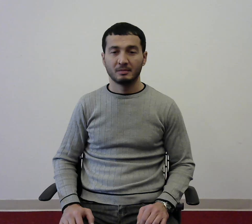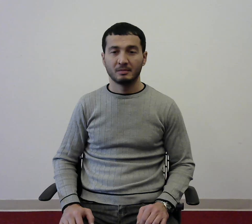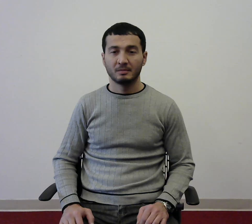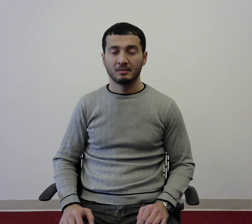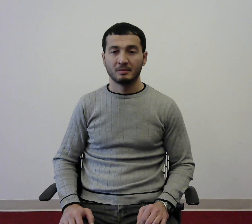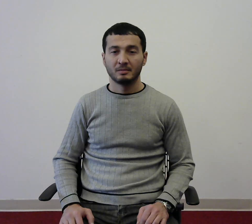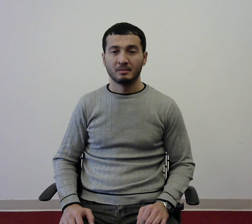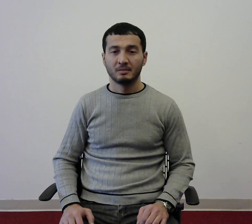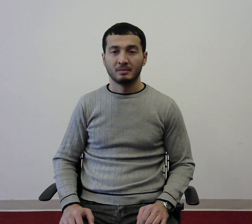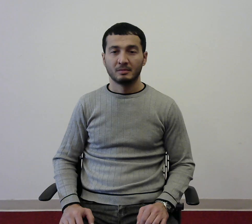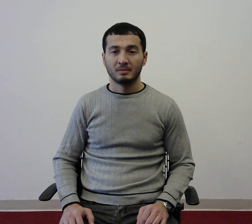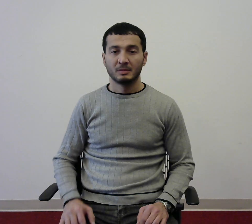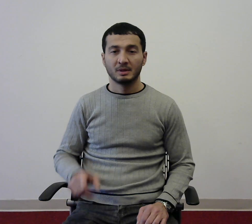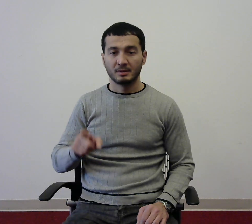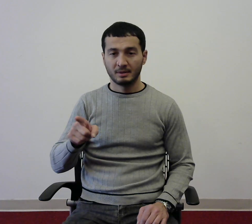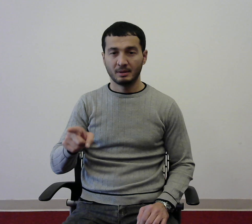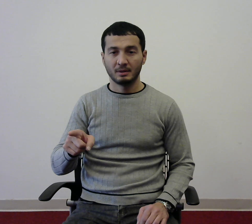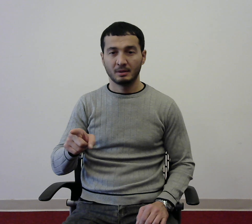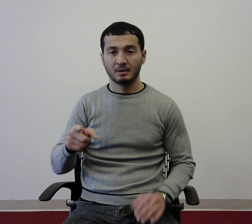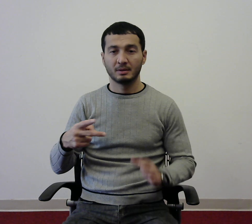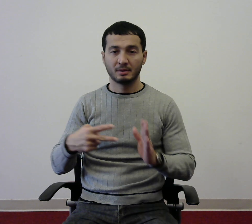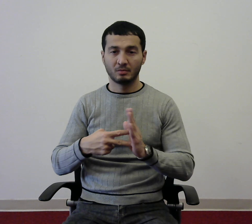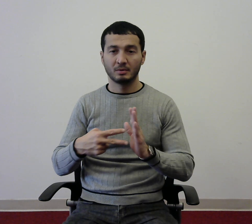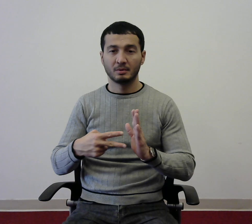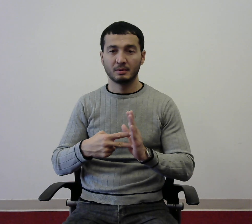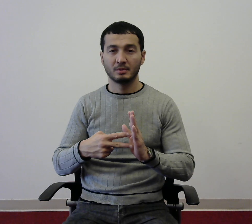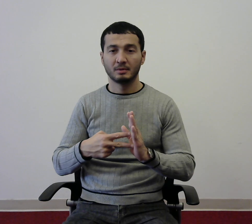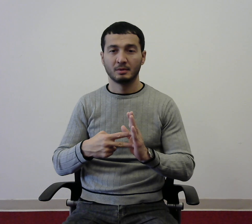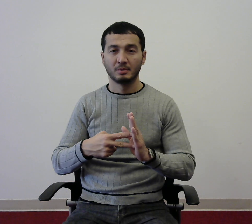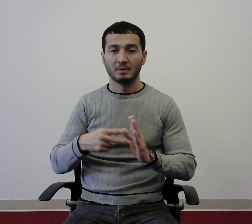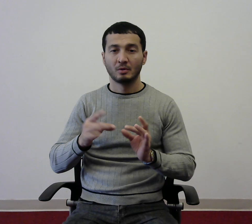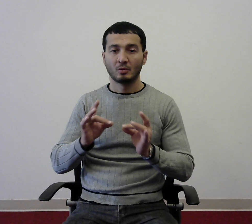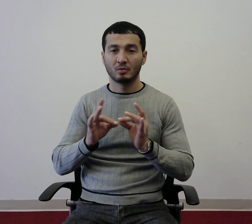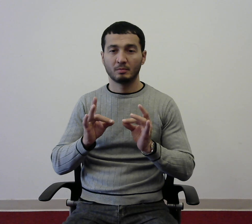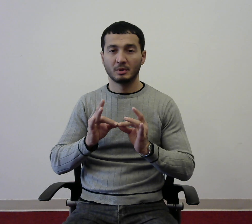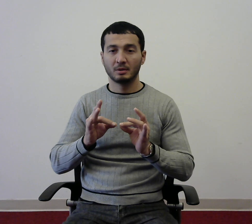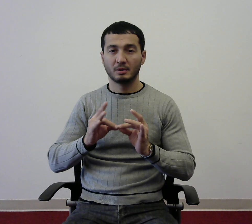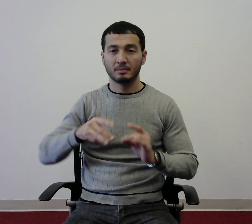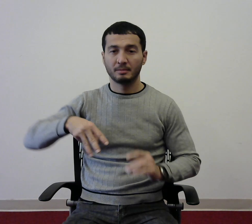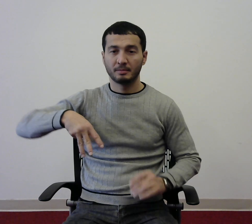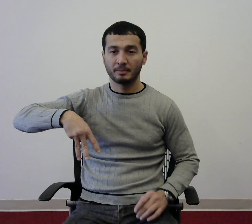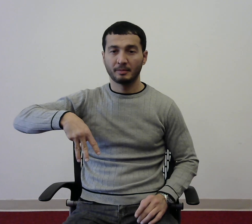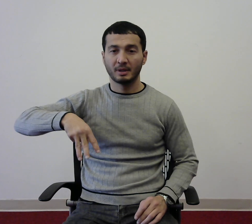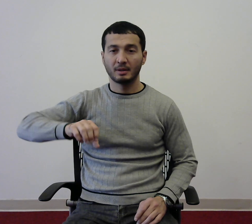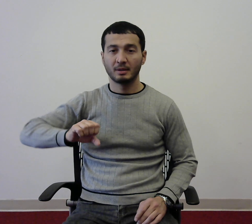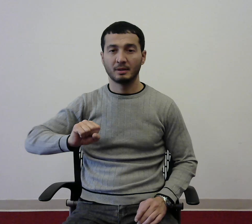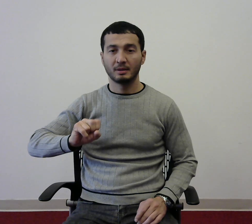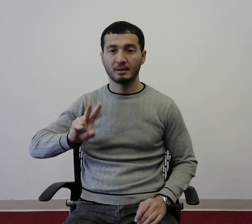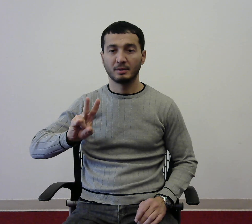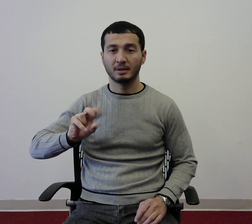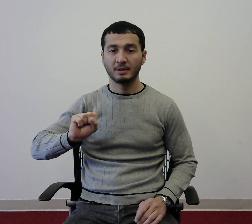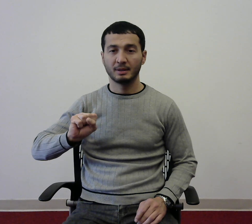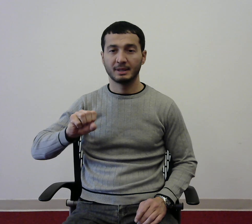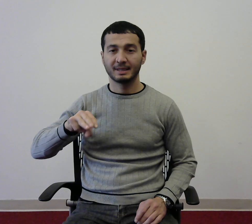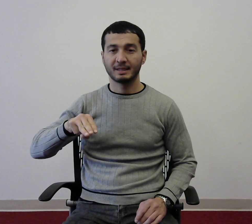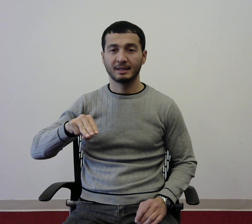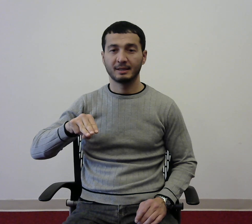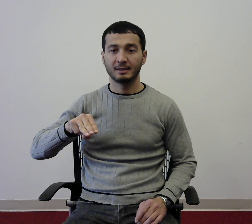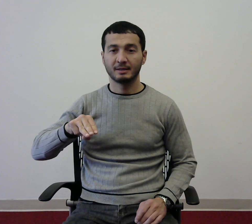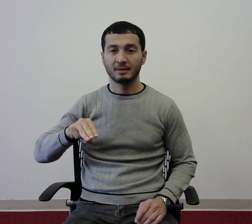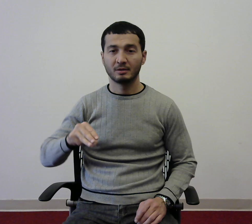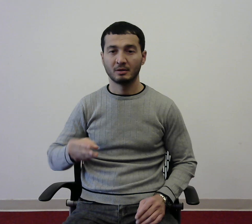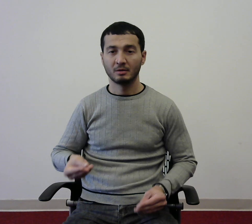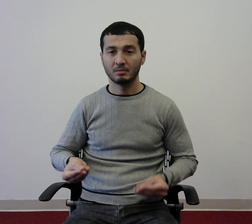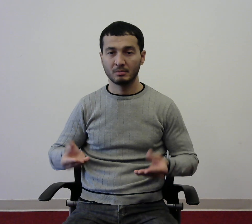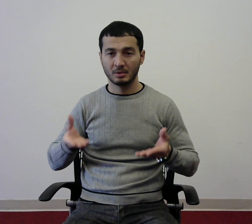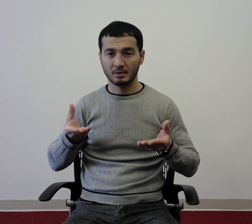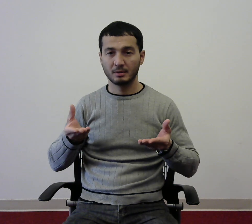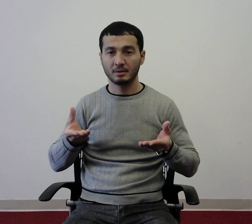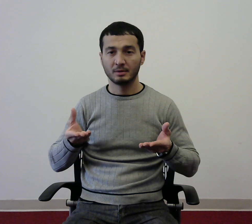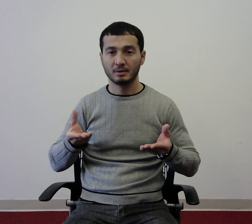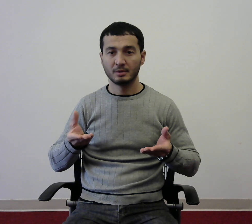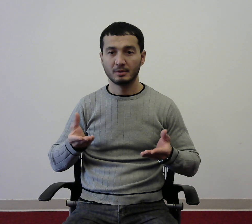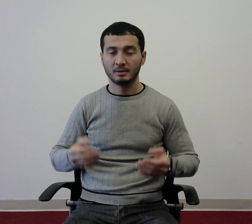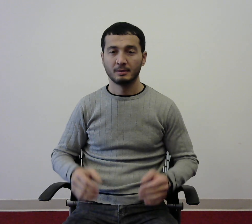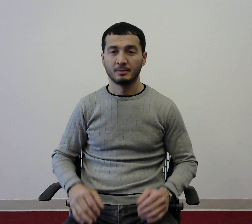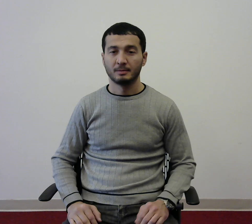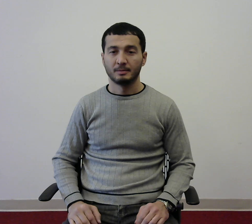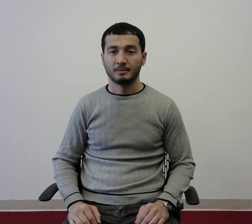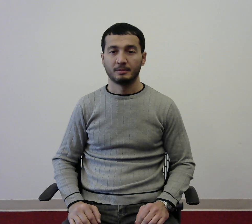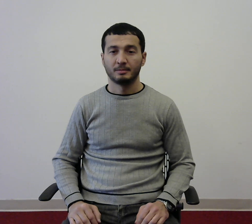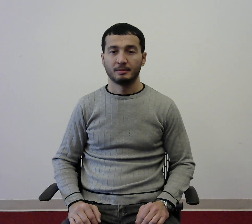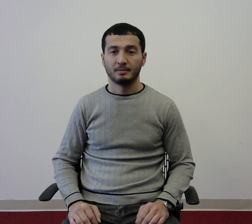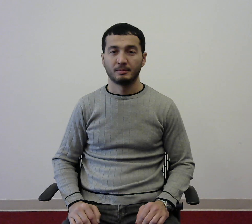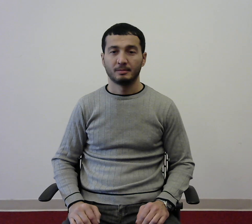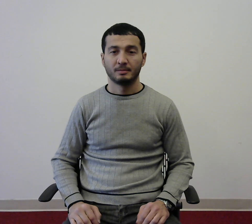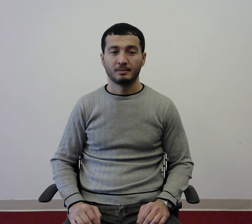Bunun qiyməti 10 manat qalxıb